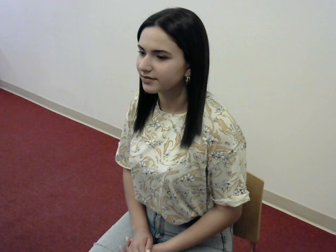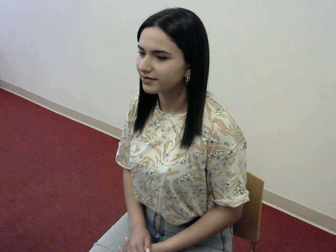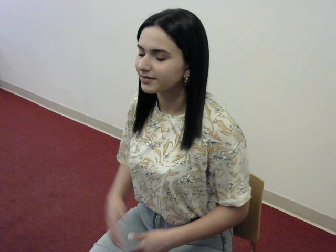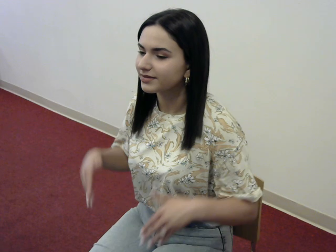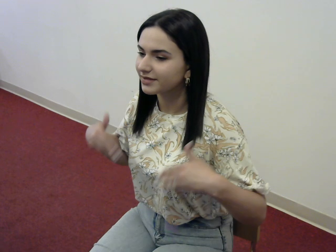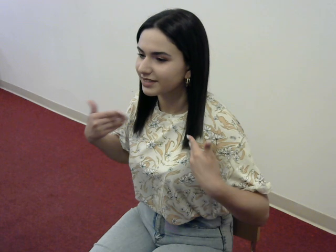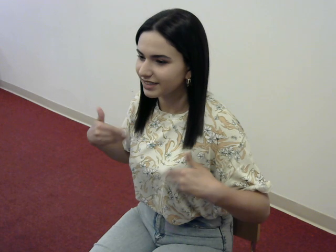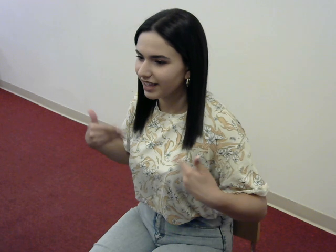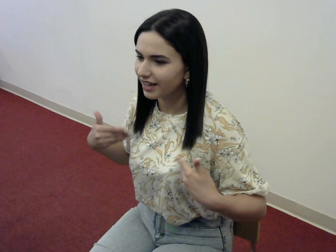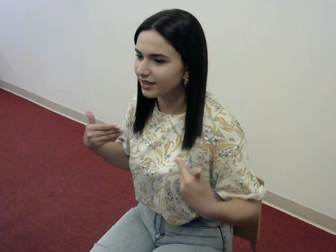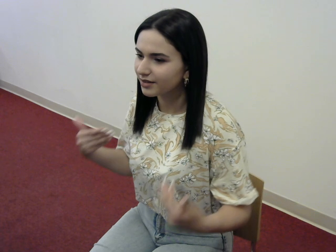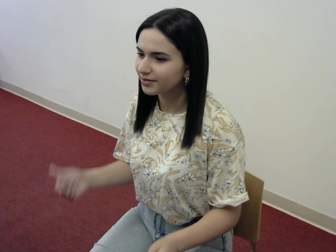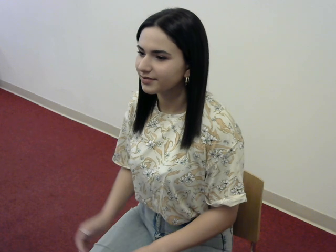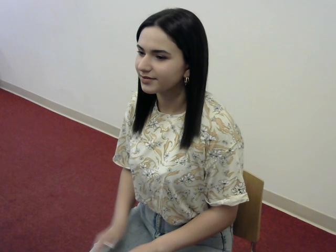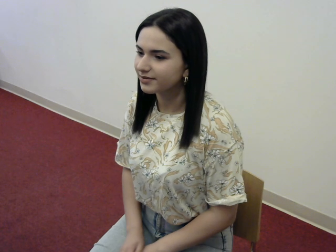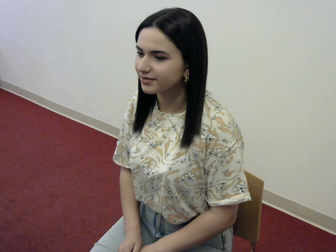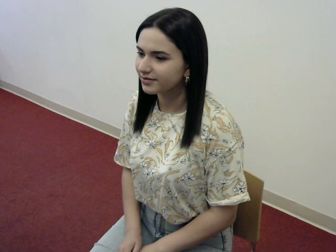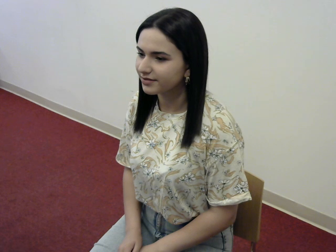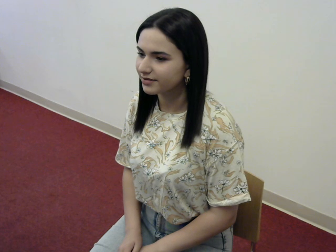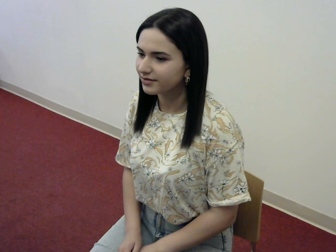Salam